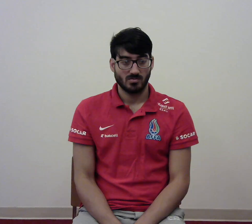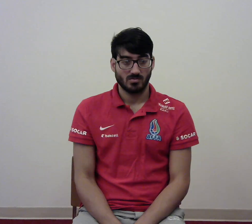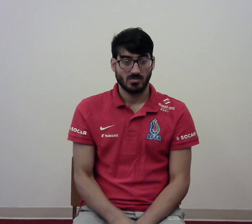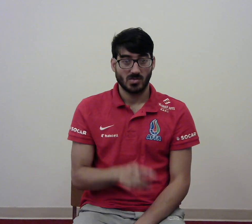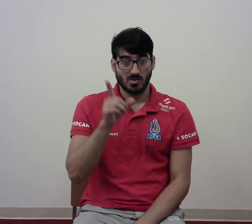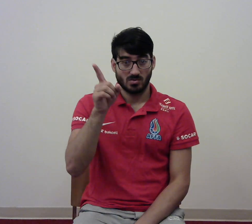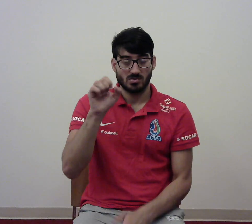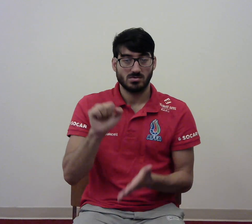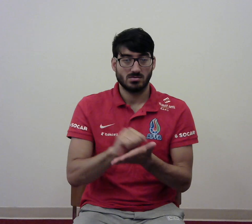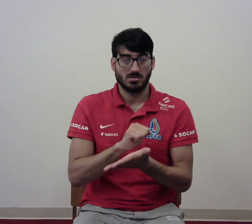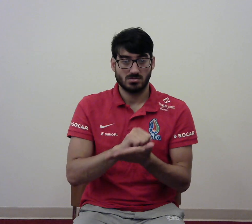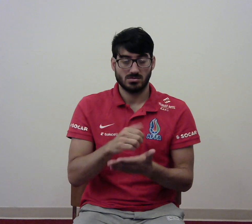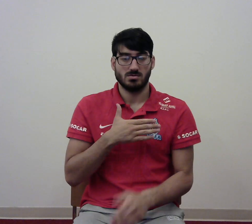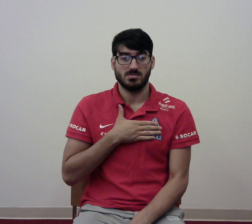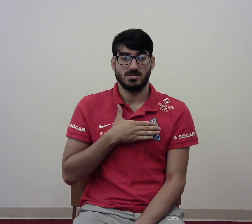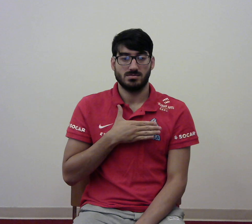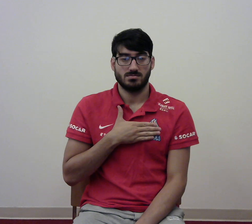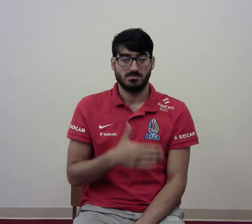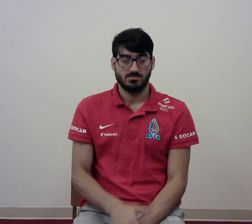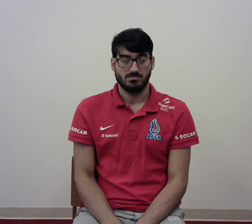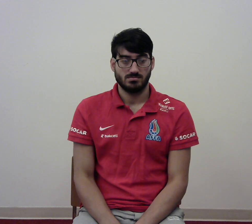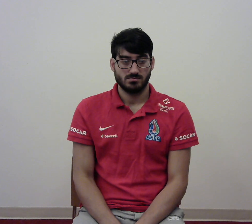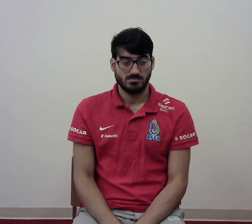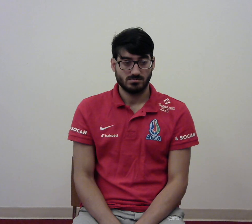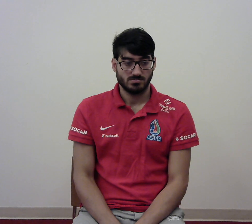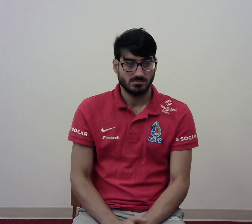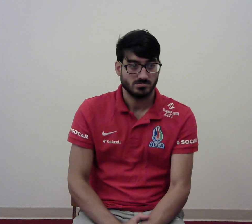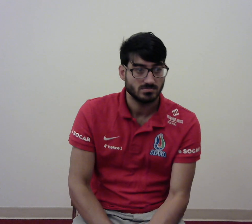Onun sənədləri məndədir